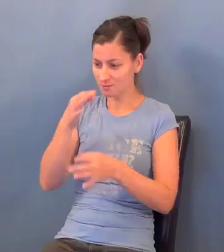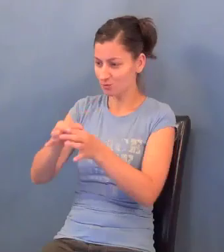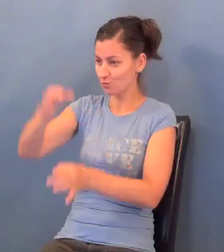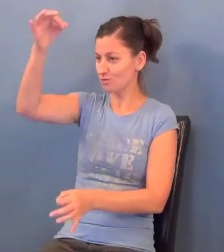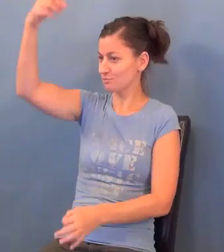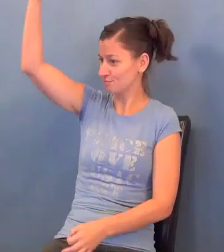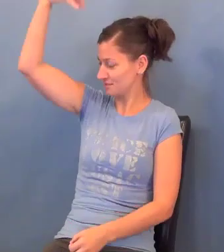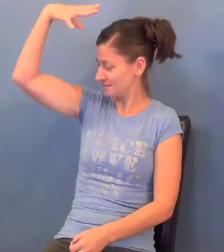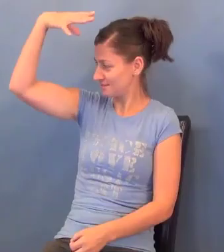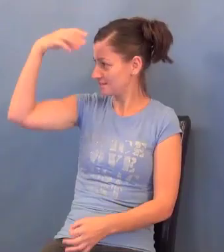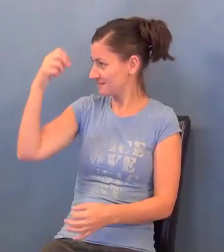Lepiej prysznic.